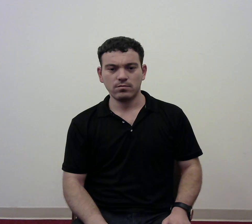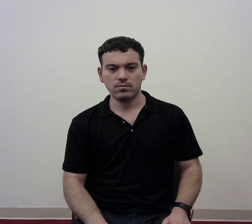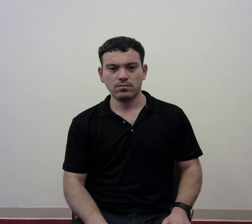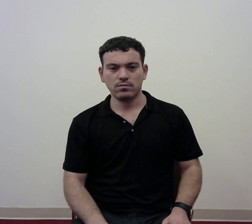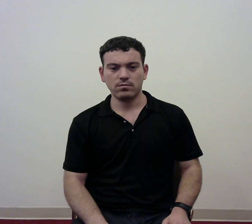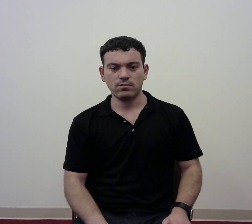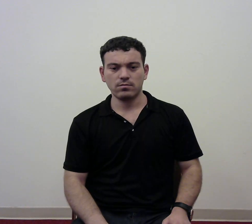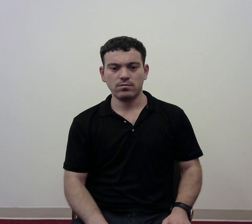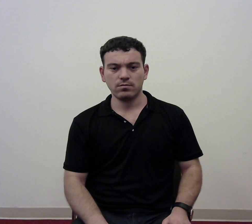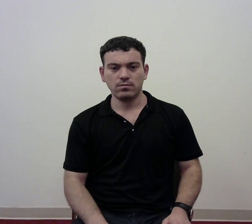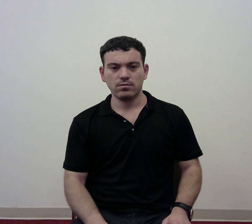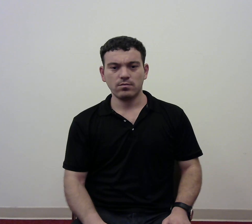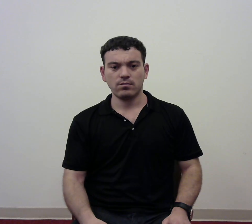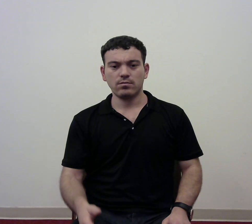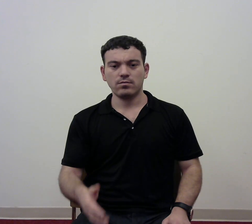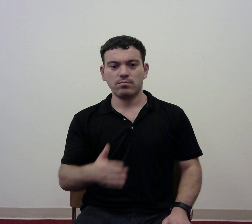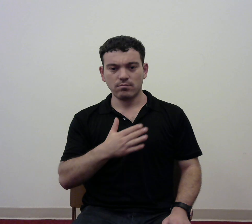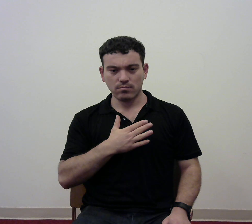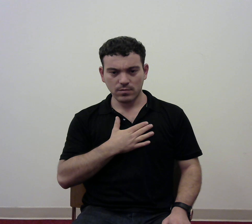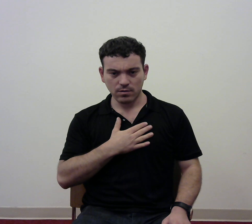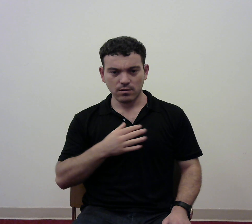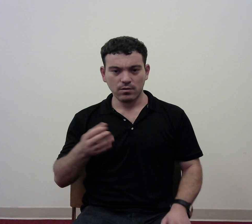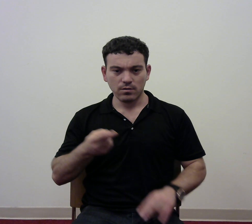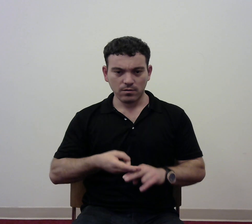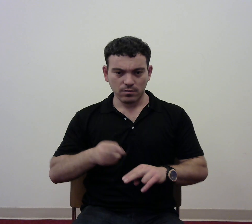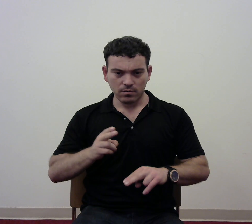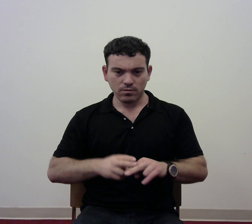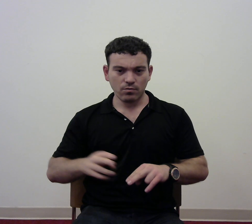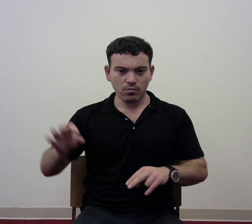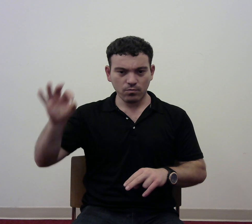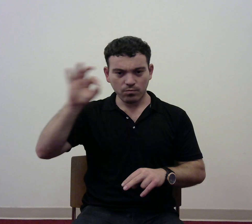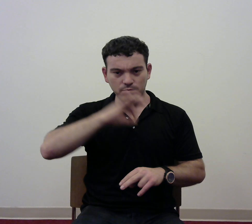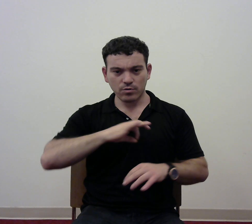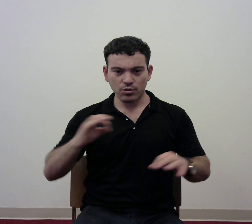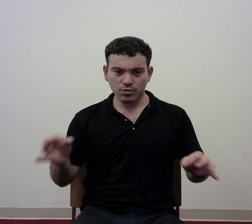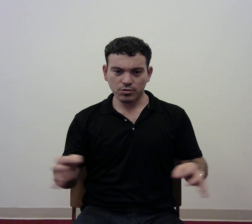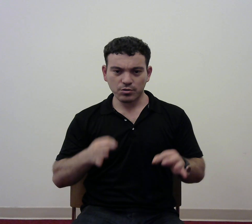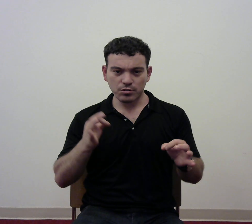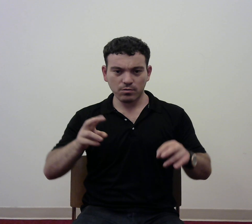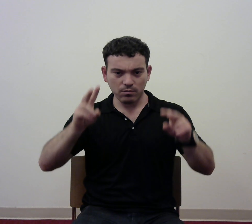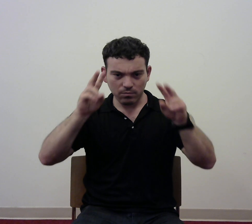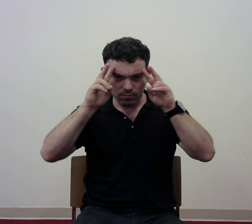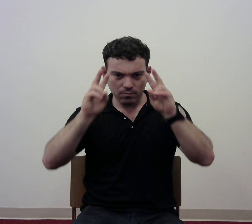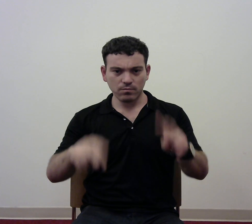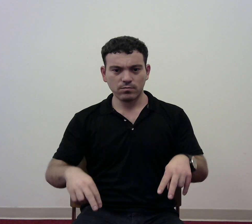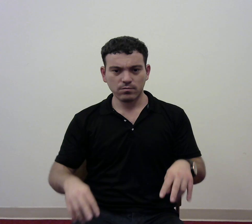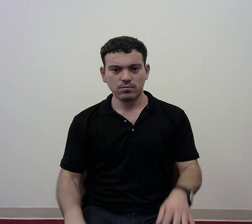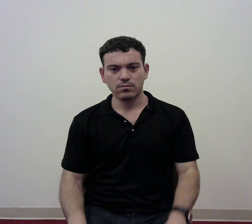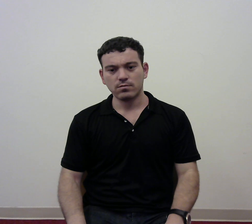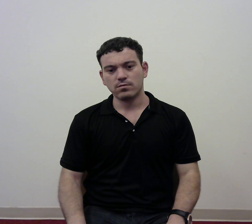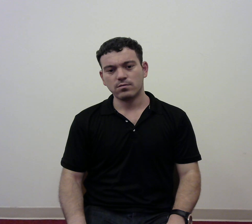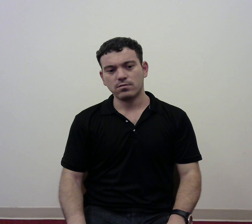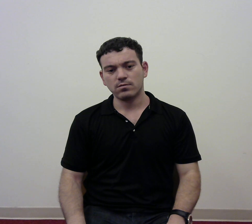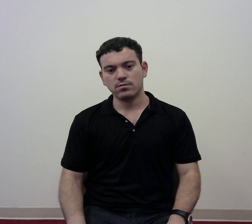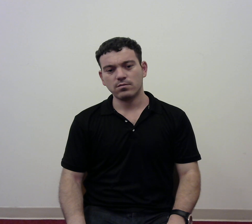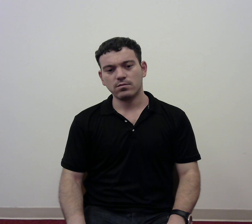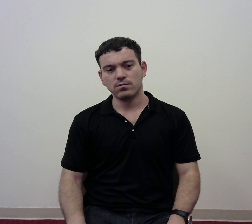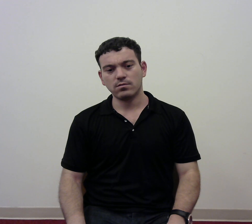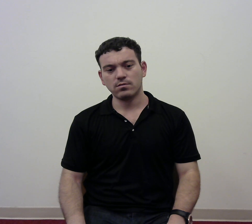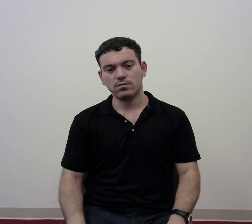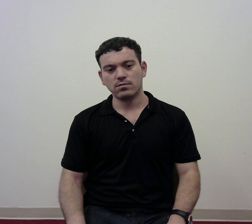Mən bu barədə heç nə bilmirəm